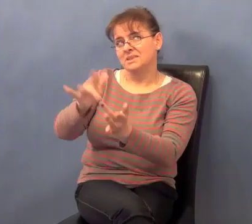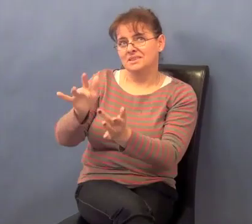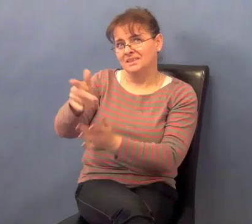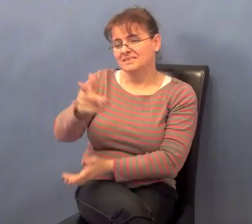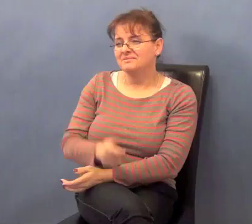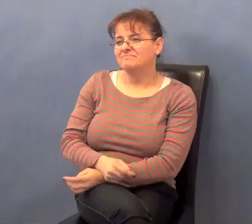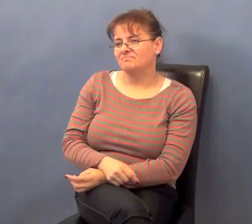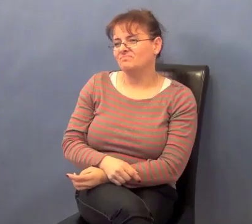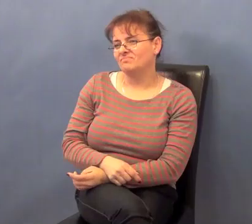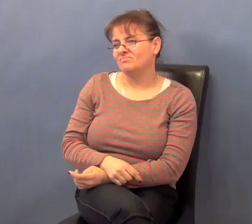Masz rację.